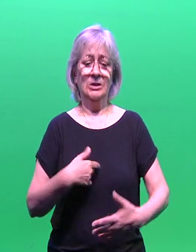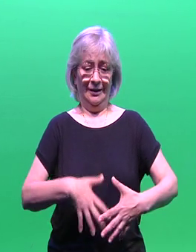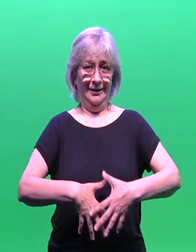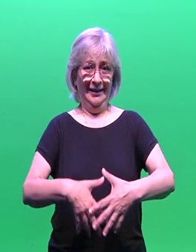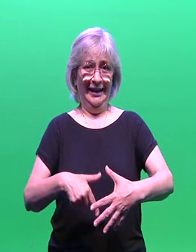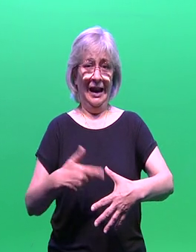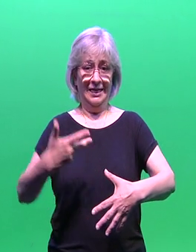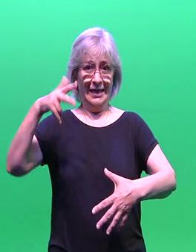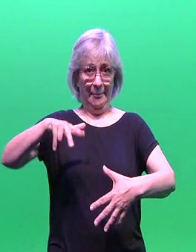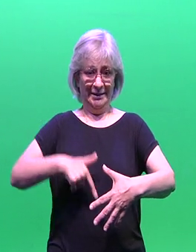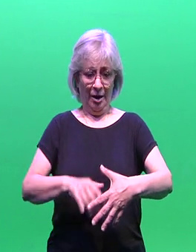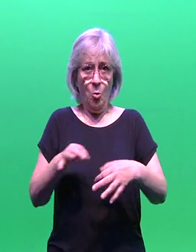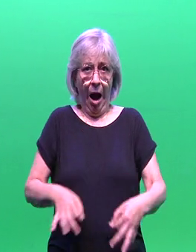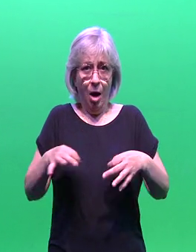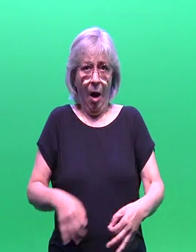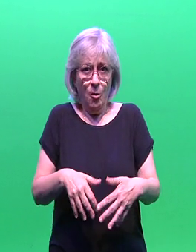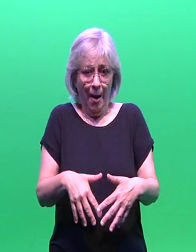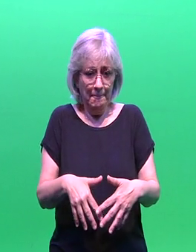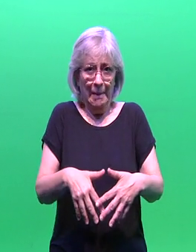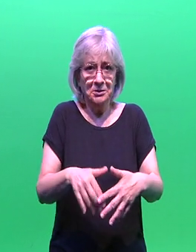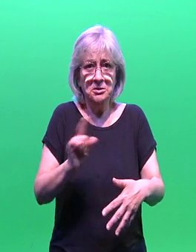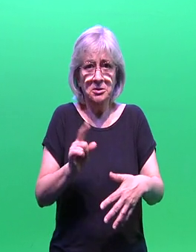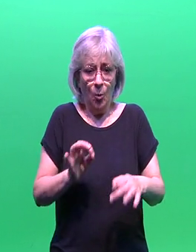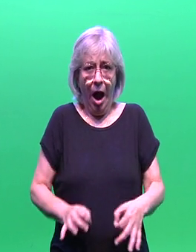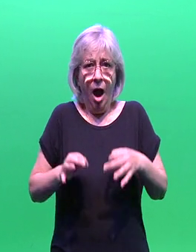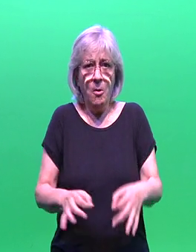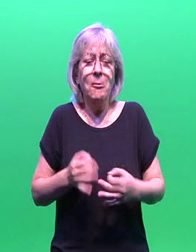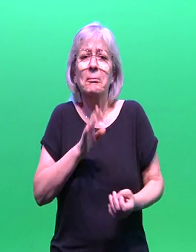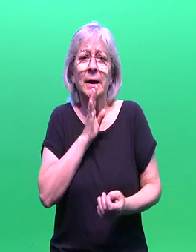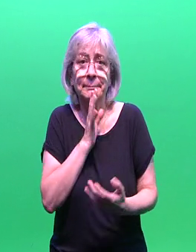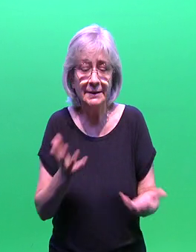Fa tres mesos que tinc la panxa igual, no creix, què passa?